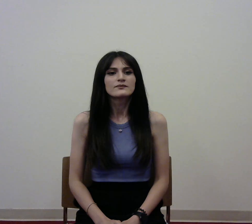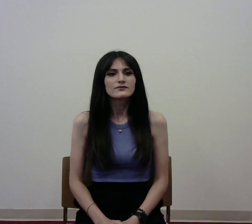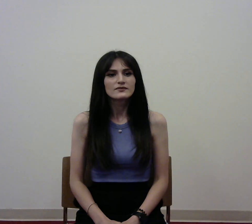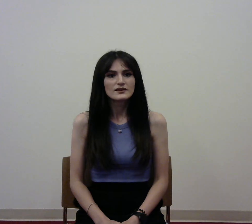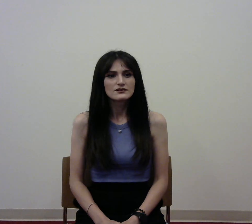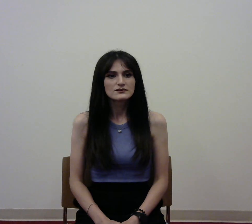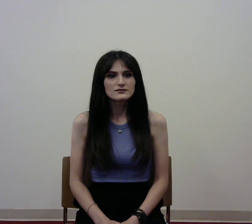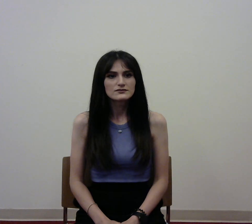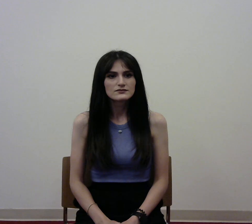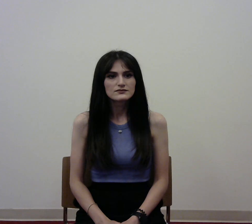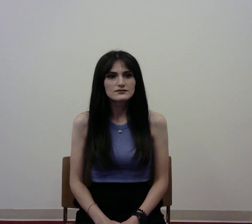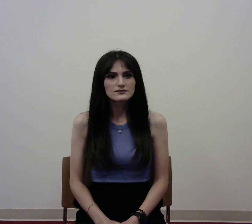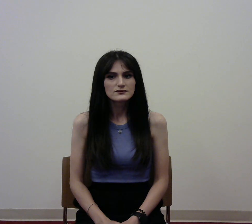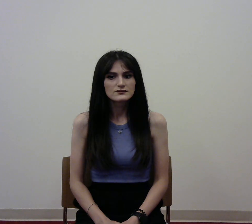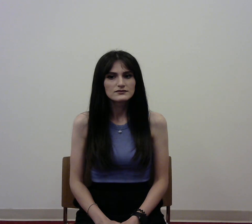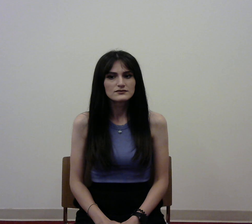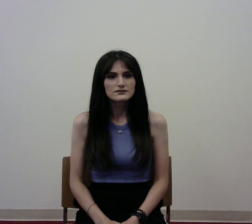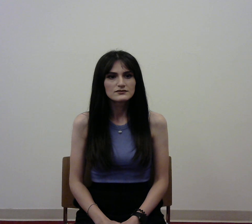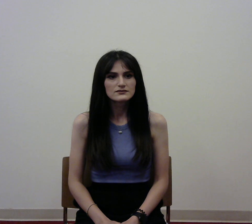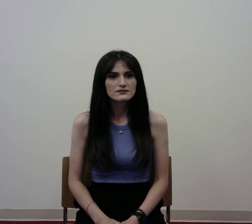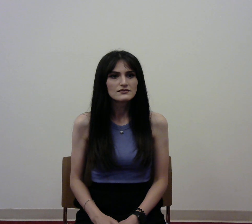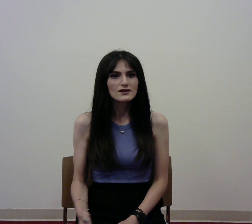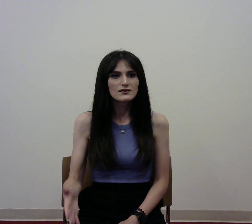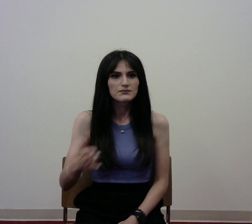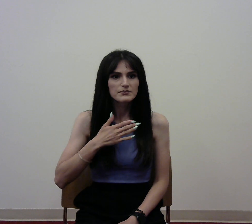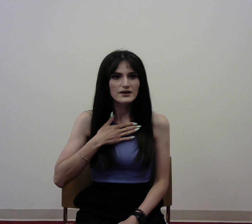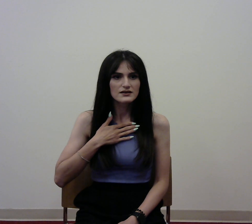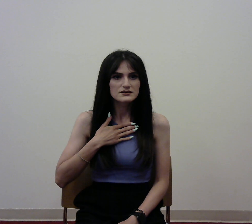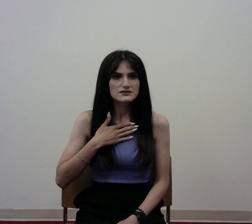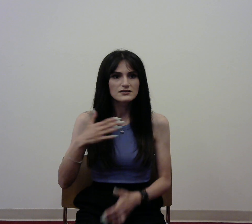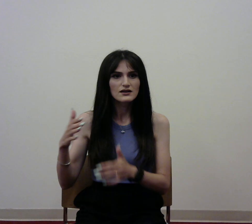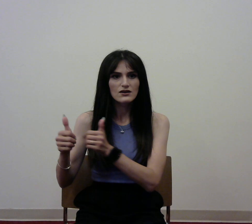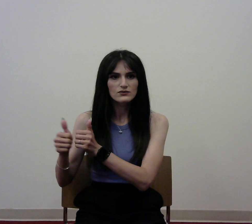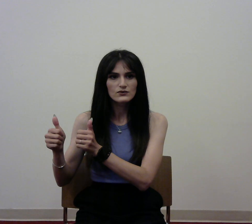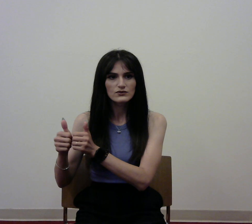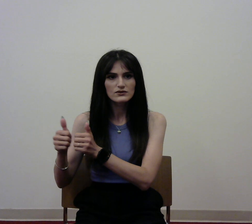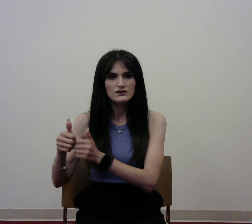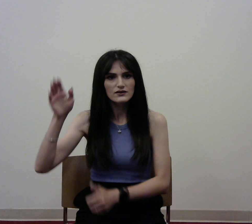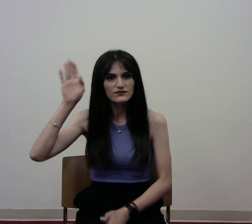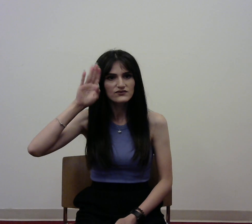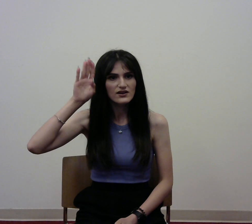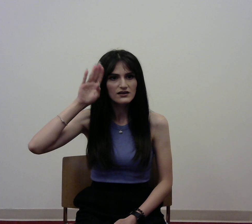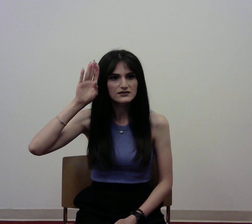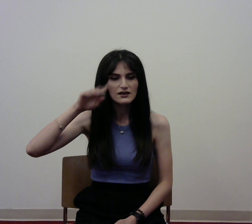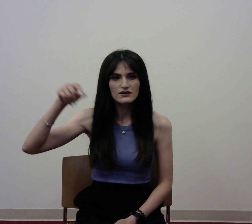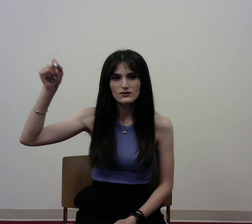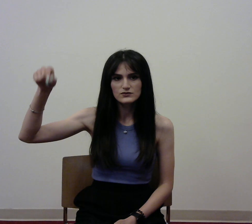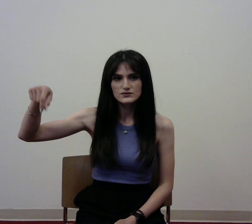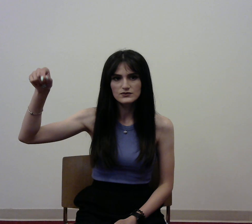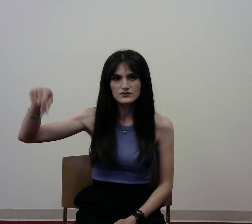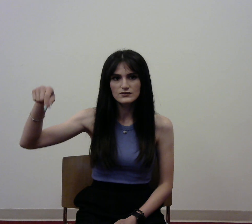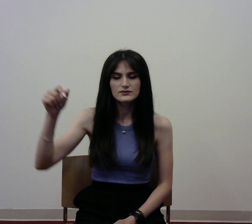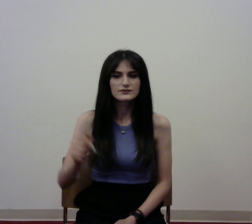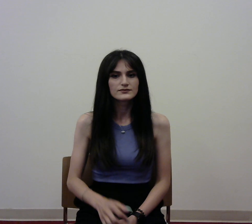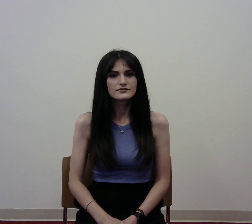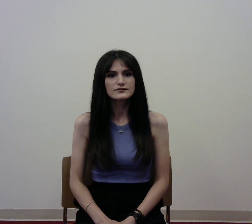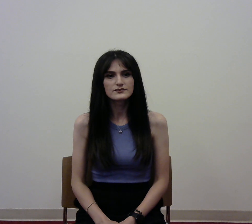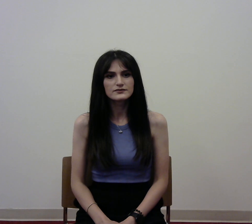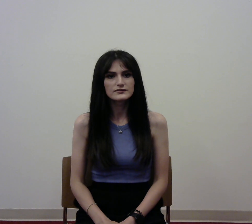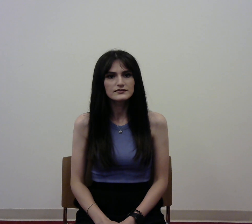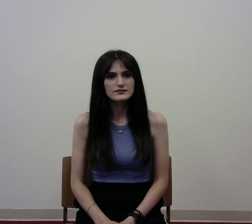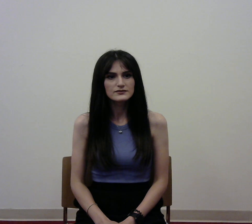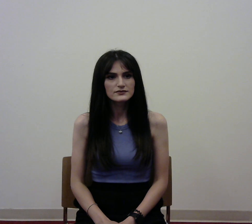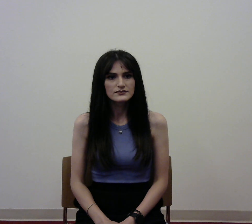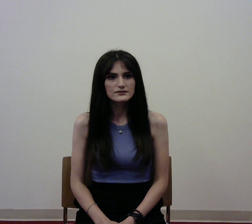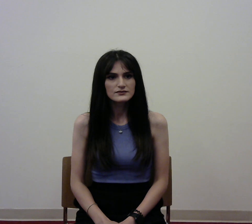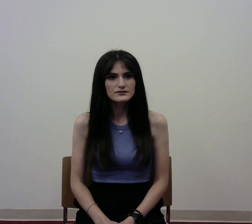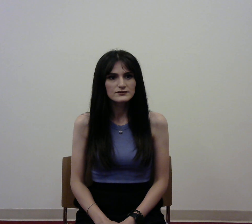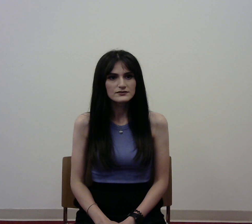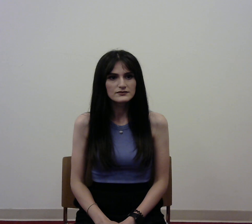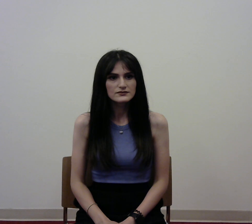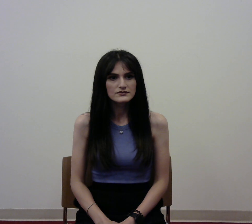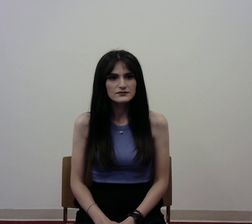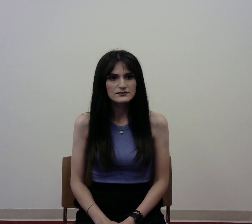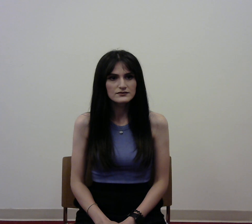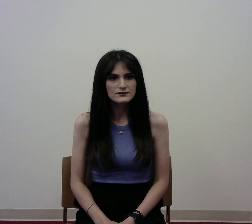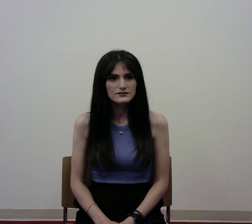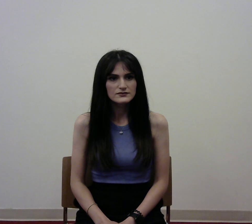Bizə qonşudan su damır